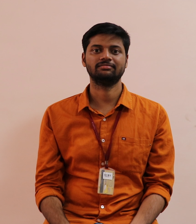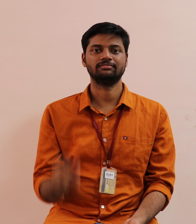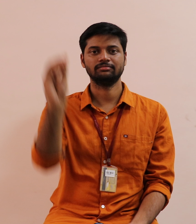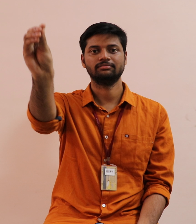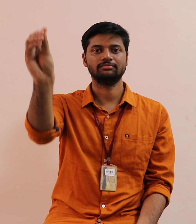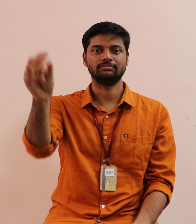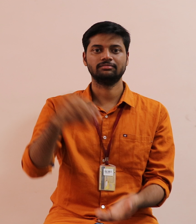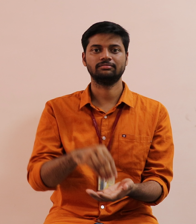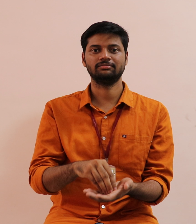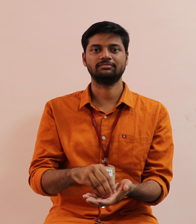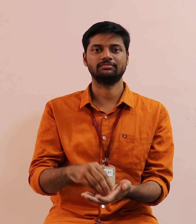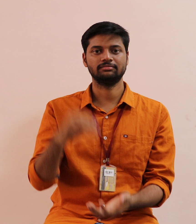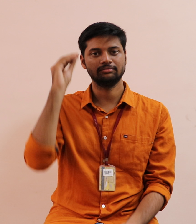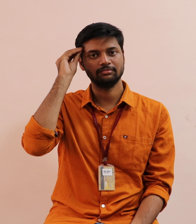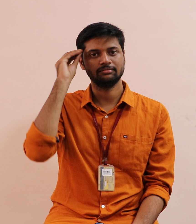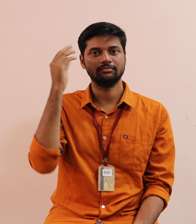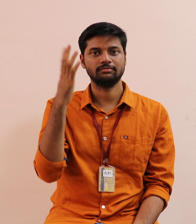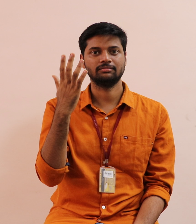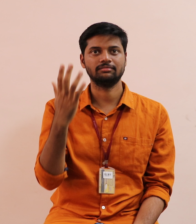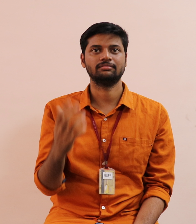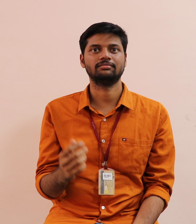i do not like it